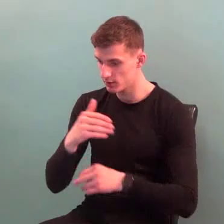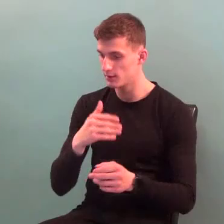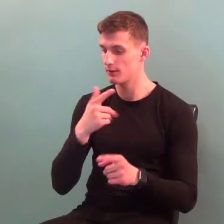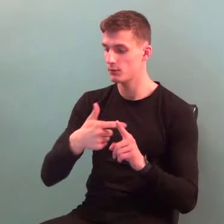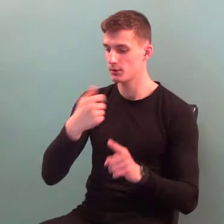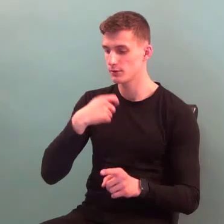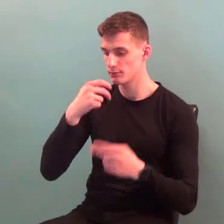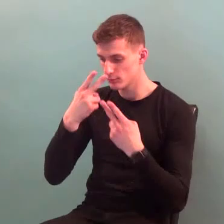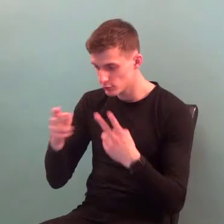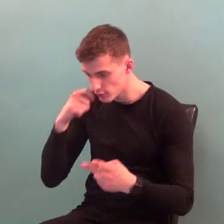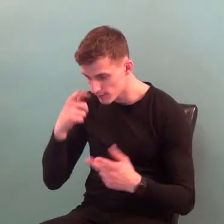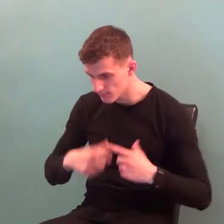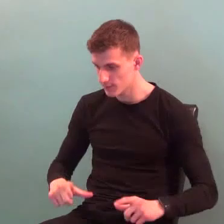Dwudziestego pierwszego odwiedzam dziadka na wsi.